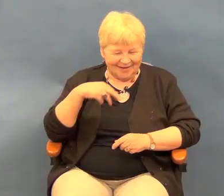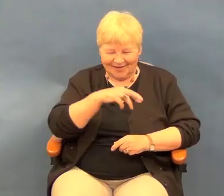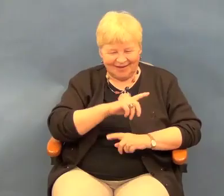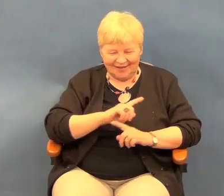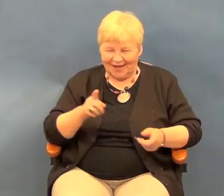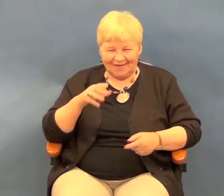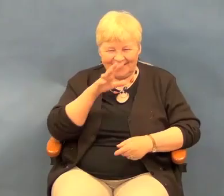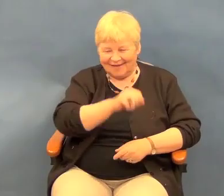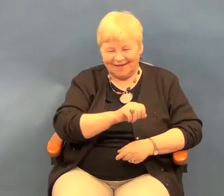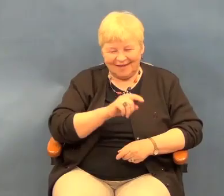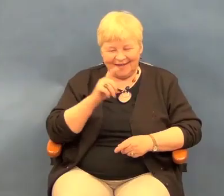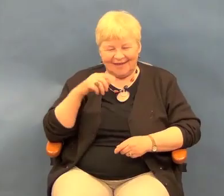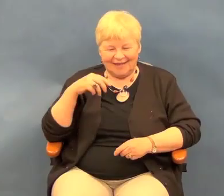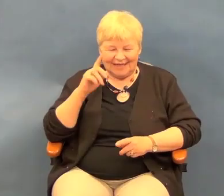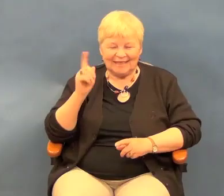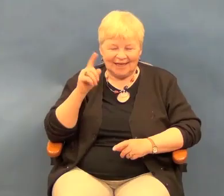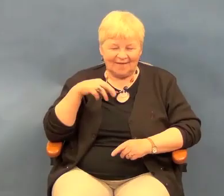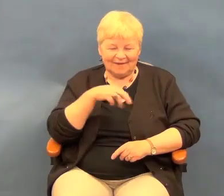Nie wolno przechodzić, ta osoba zostanie złapana.